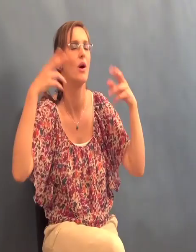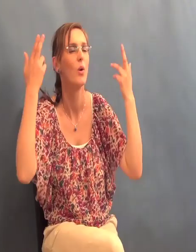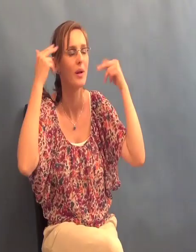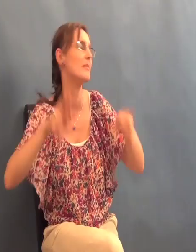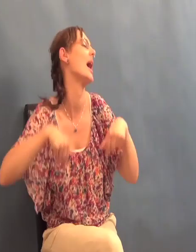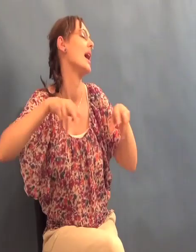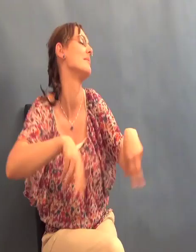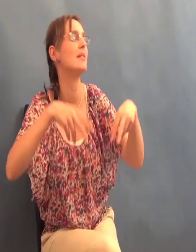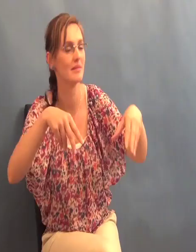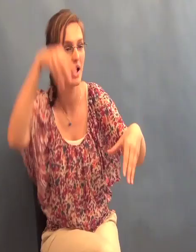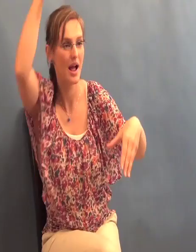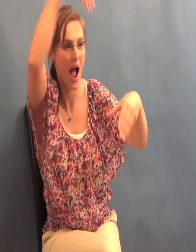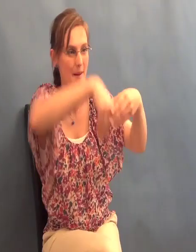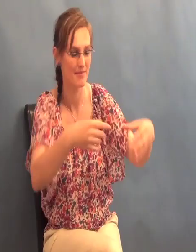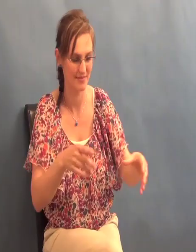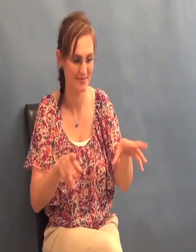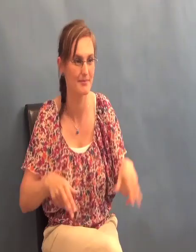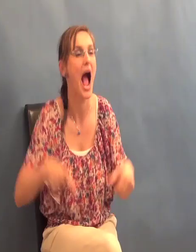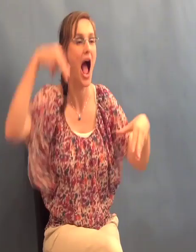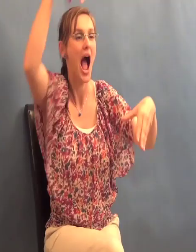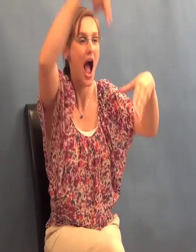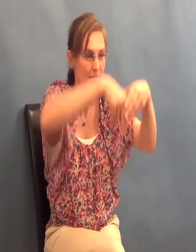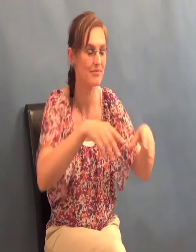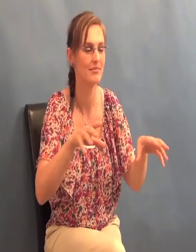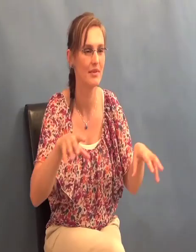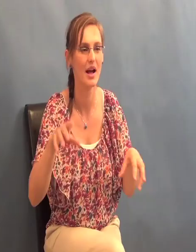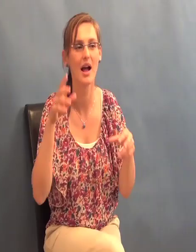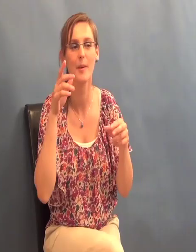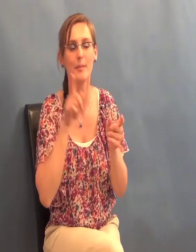Królik skacze, skacze z zamkniętymi oczami i wpada, wskakuje w ubranie.